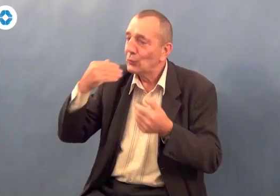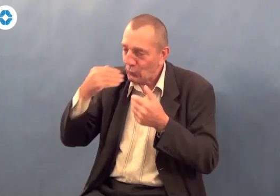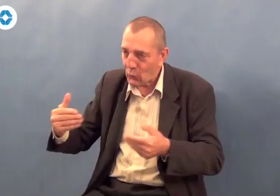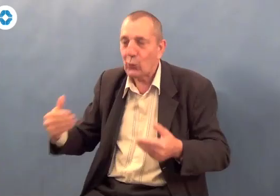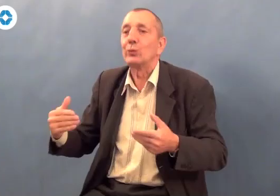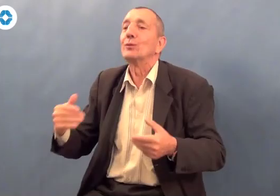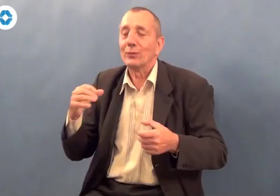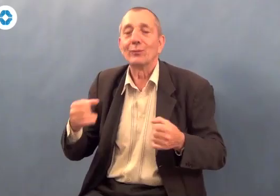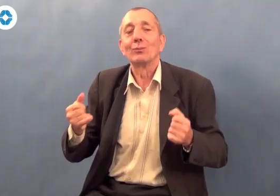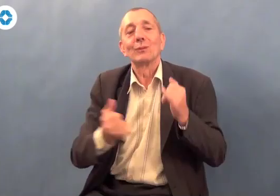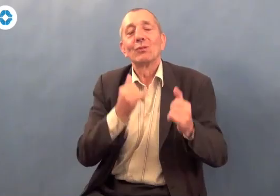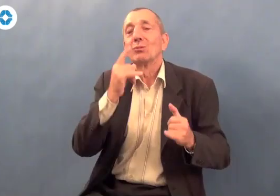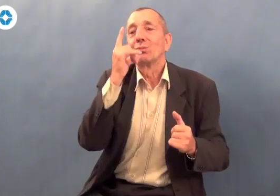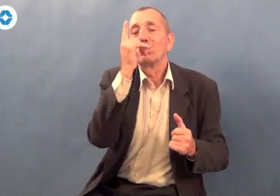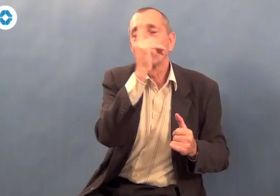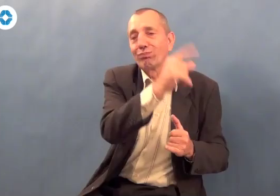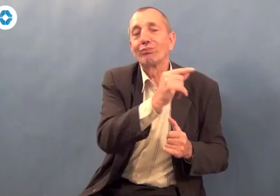Odjechał na rowerze.